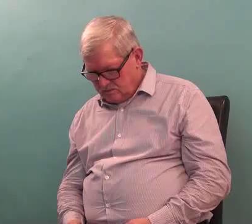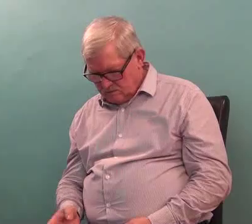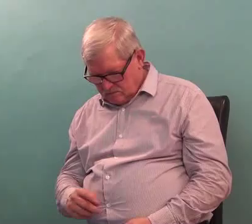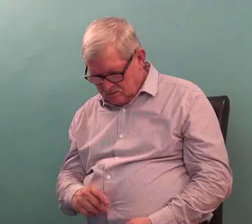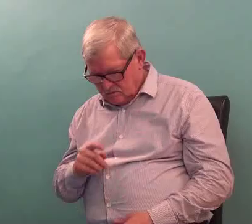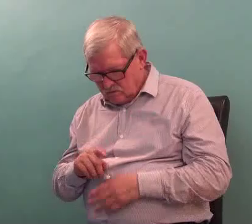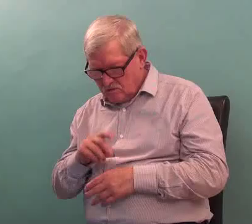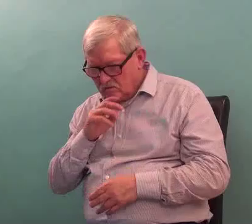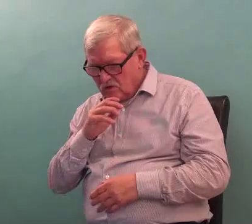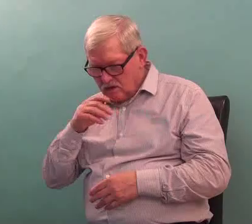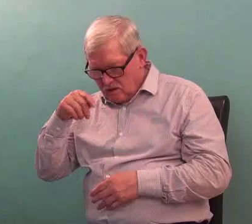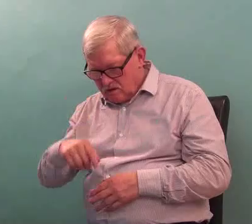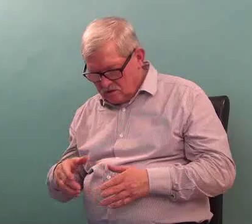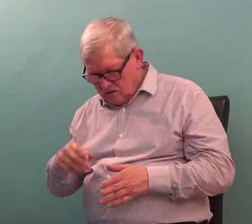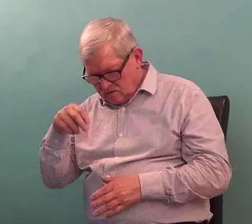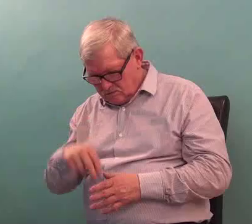Wpadają do wody.